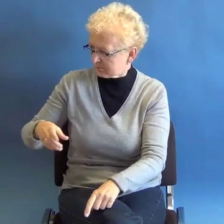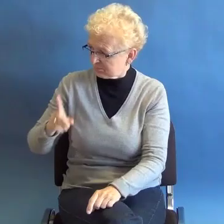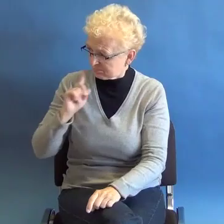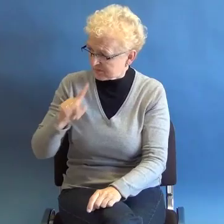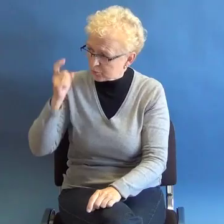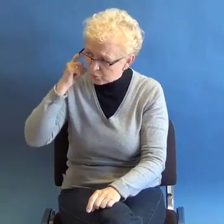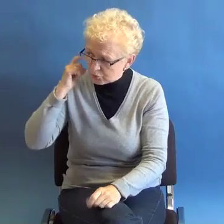To było słyszące dziecko.